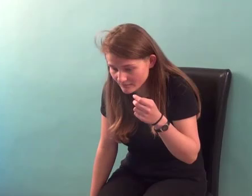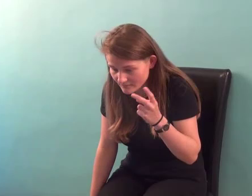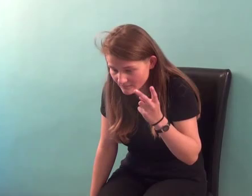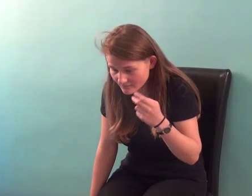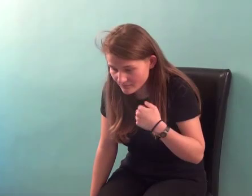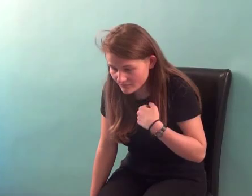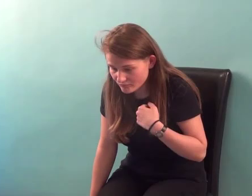Ja nie.